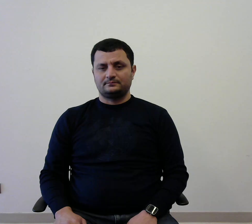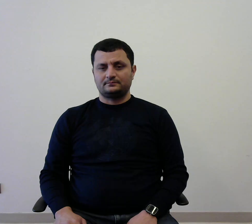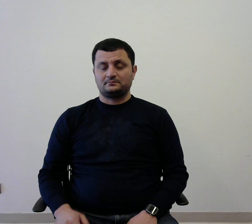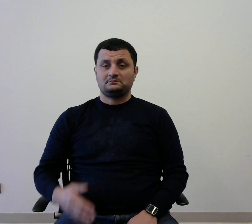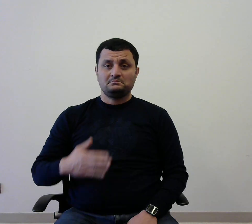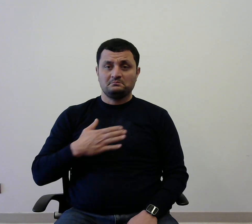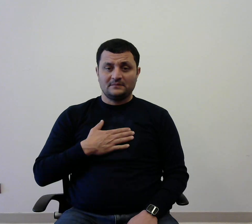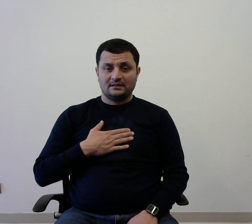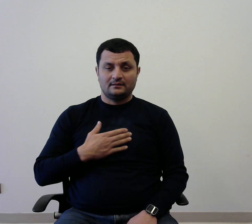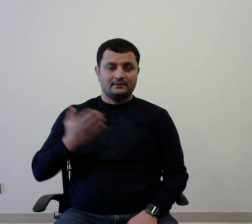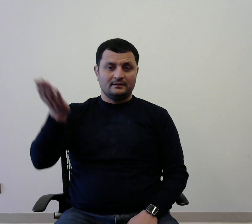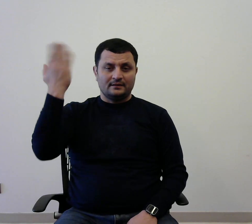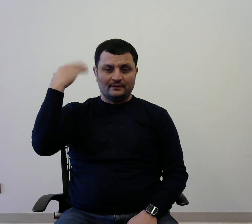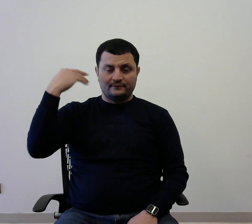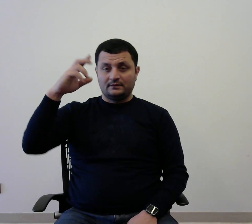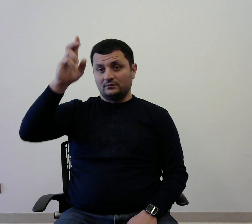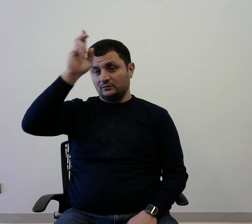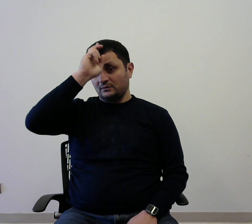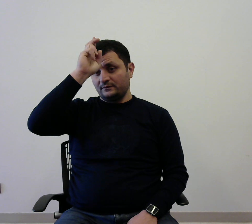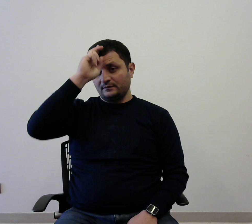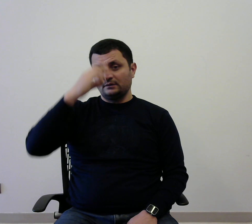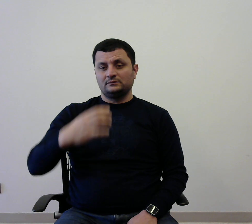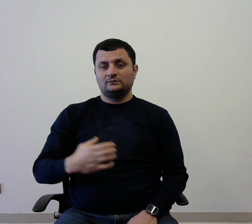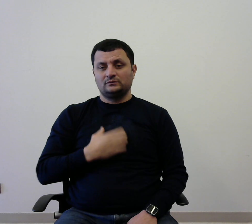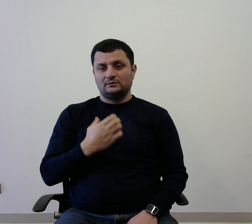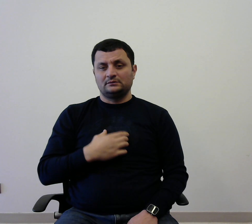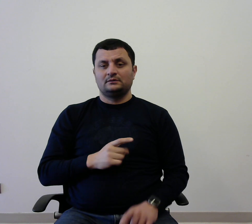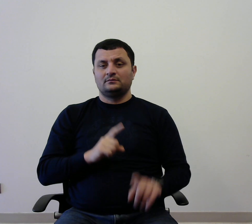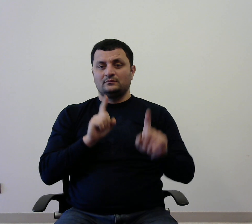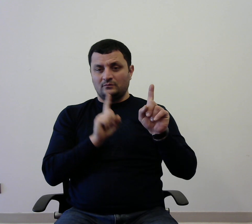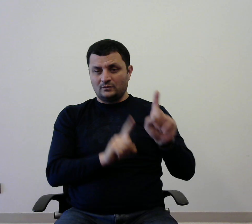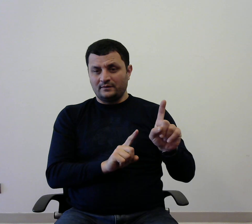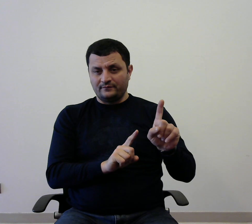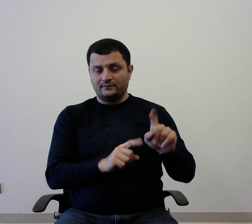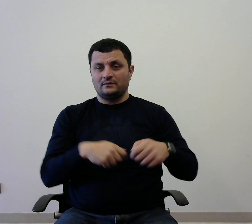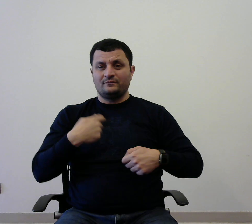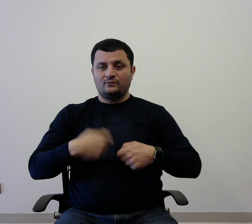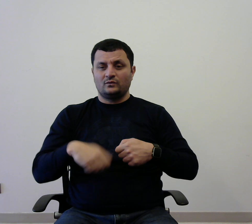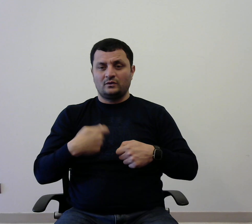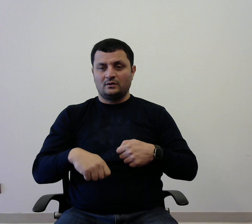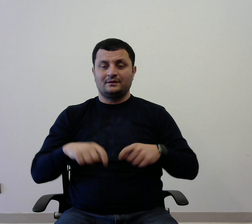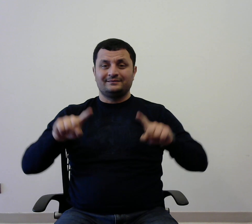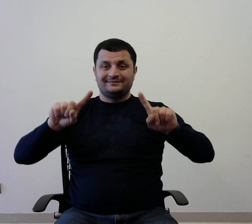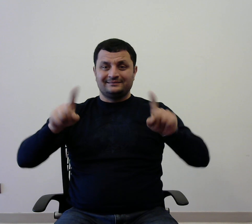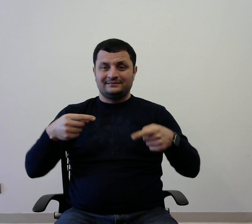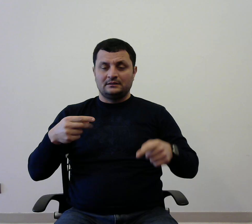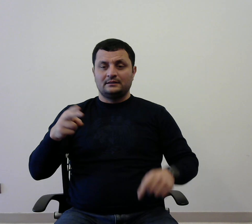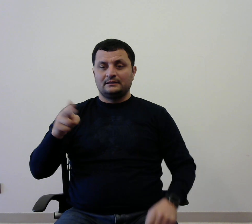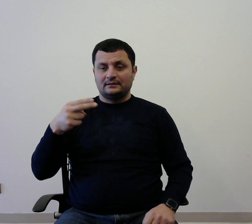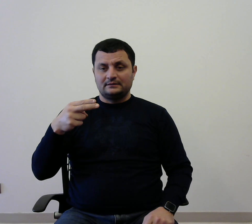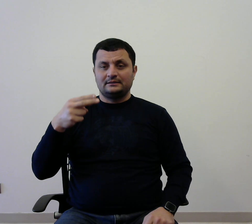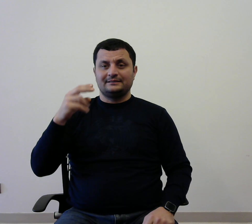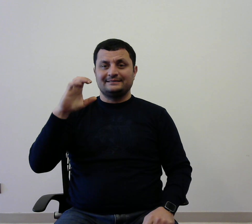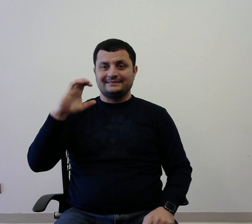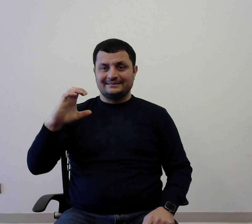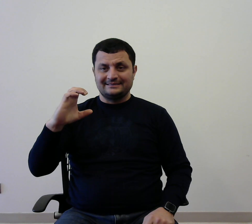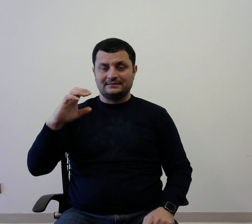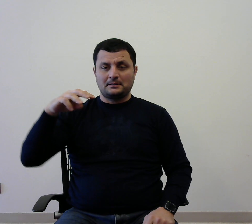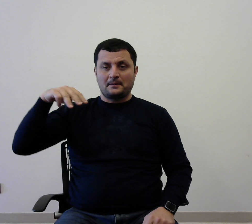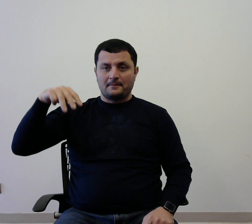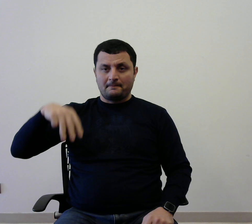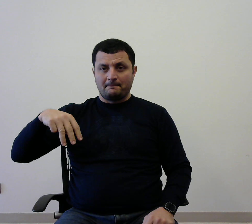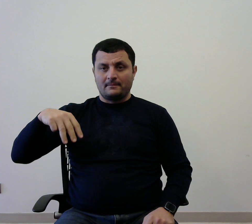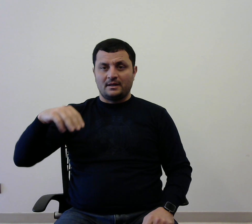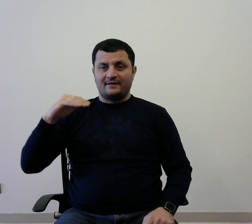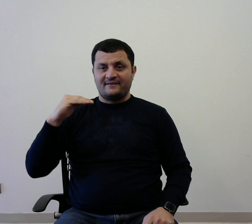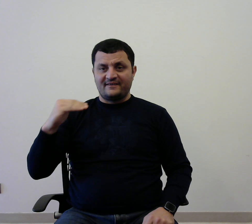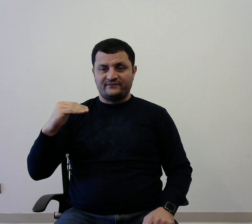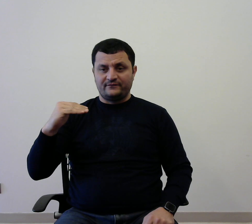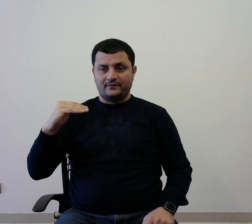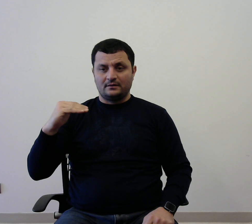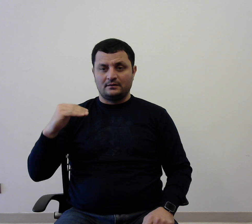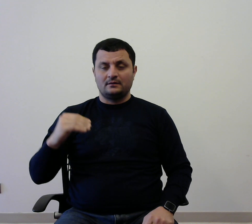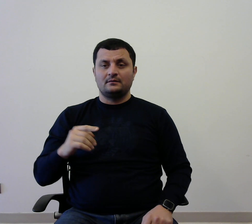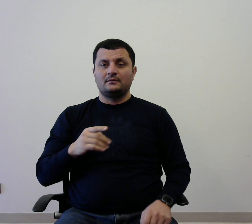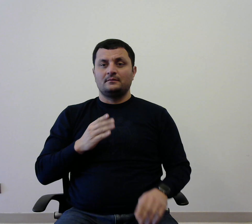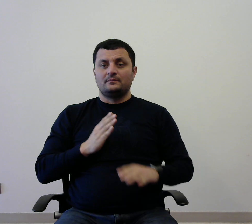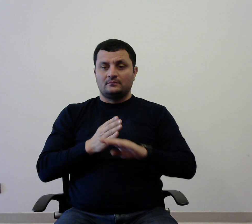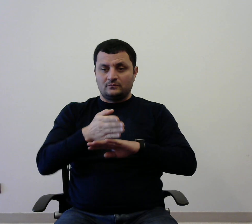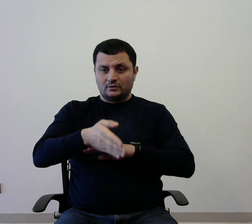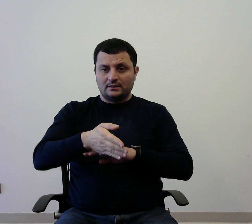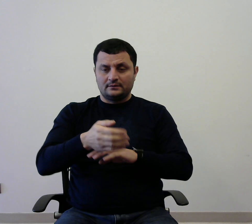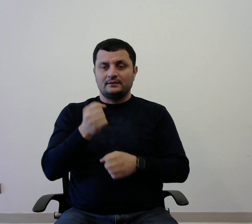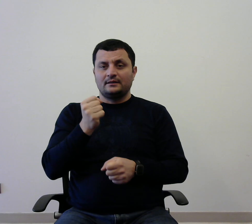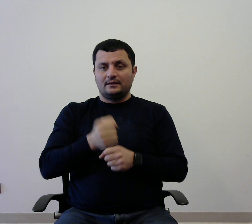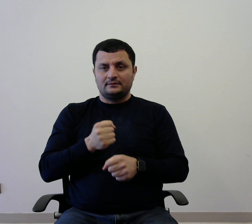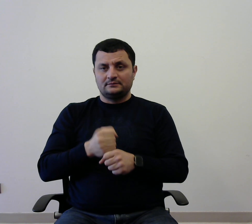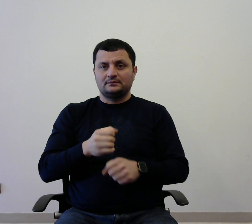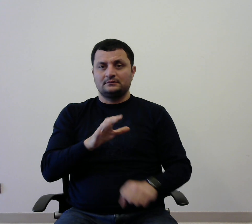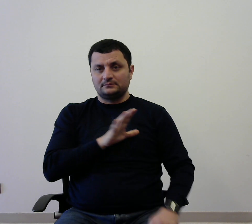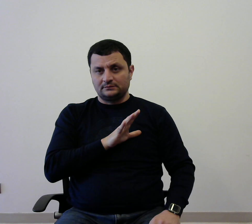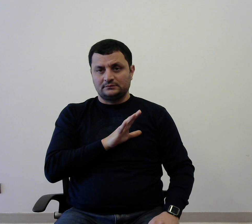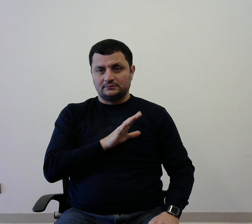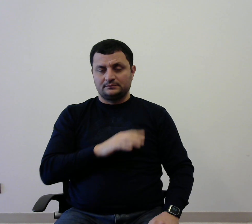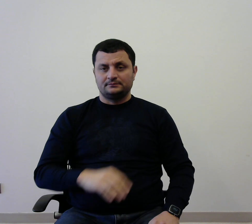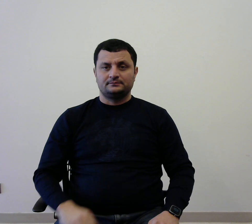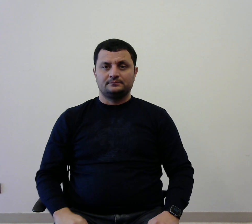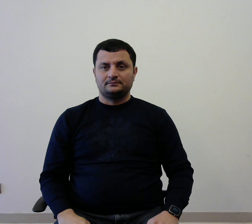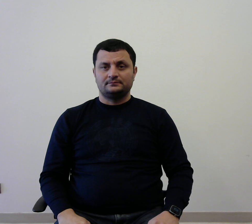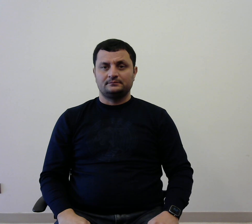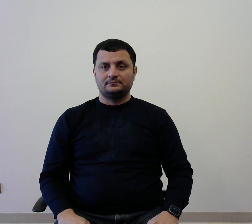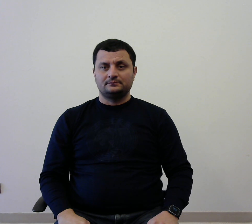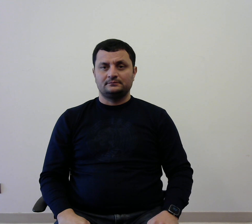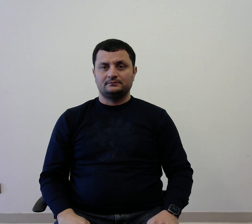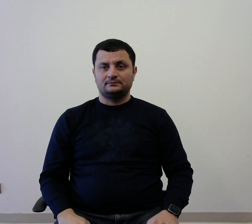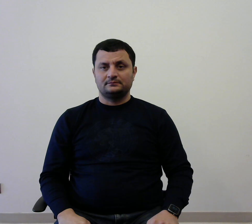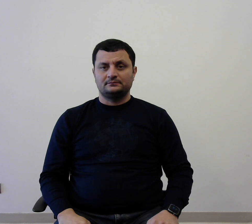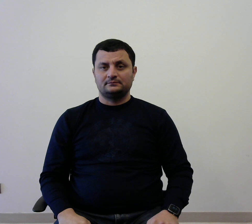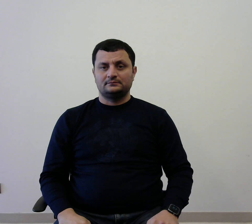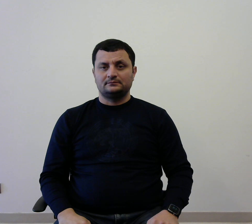Mən əvvəl Dövlət Sosial Müdafiə Fonduna (DSMF) müraciət etmişəm